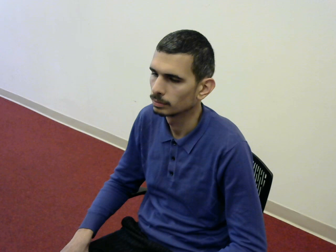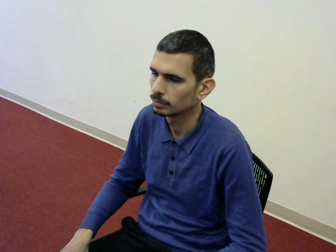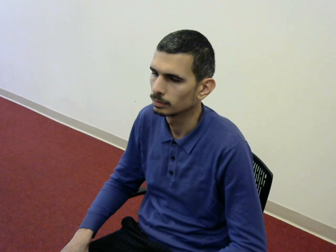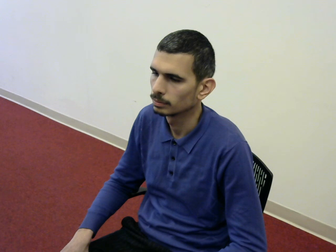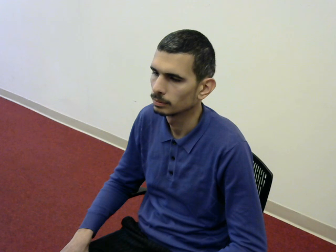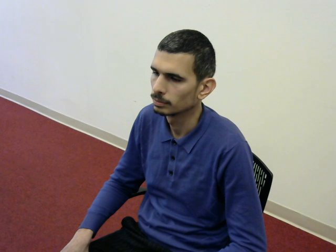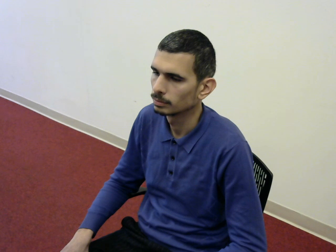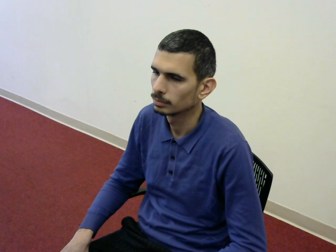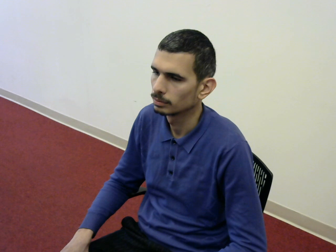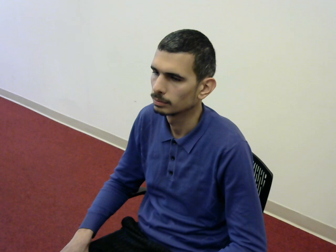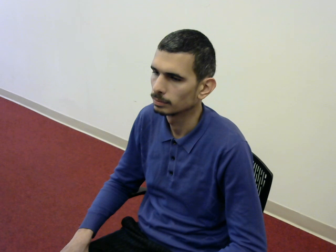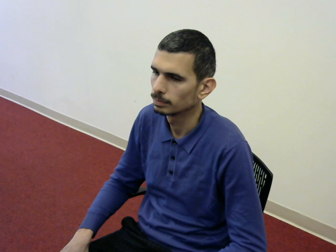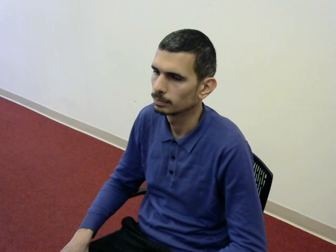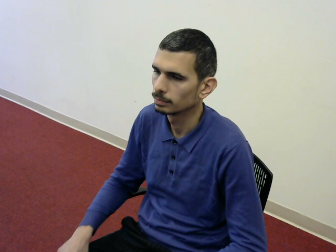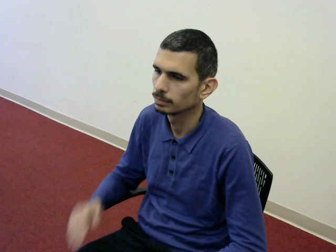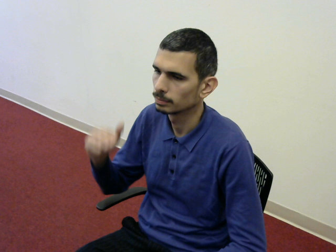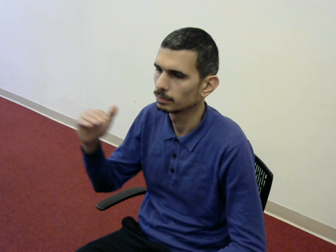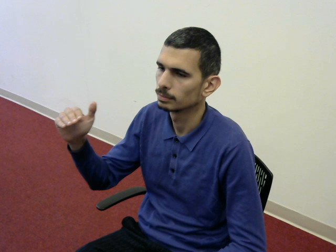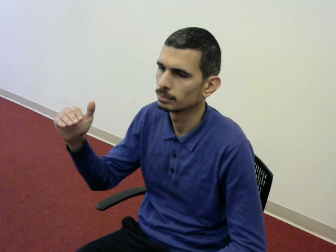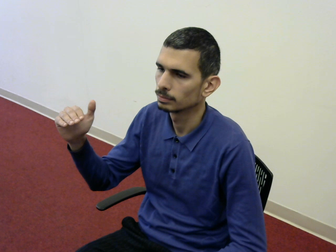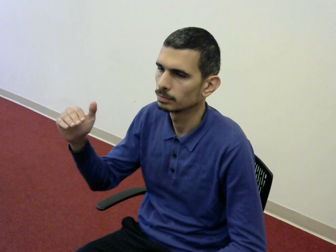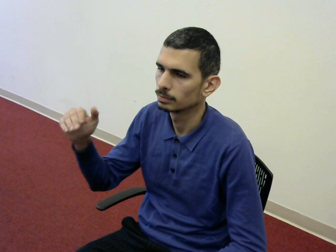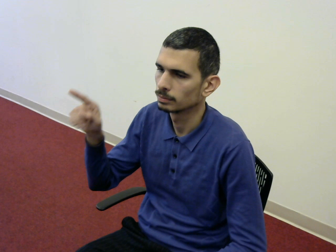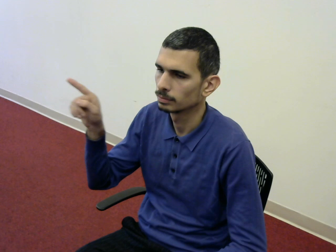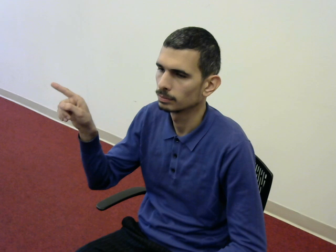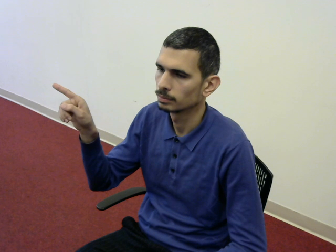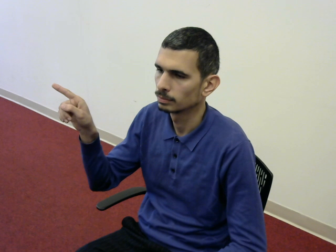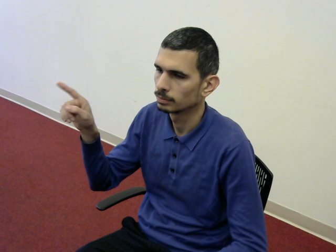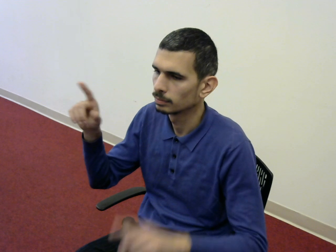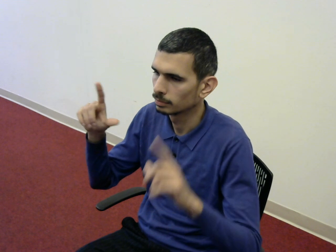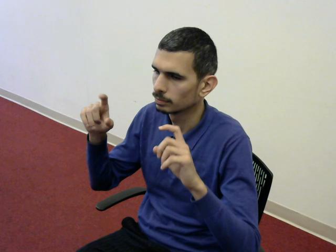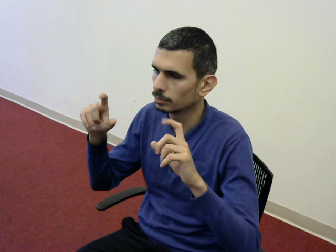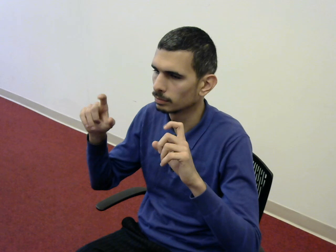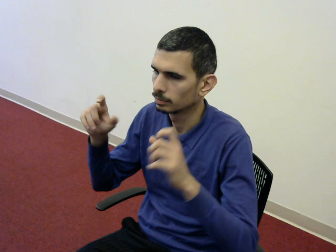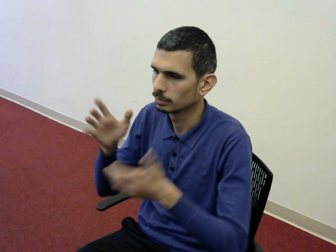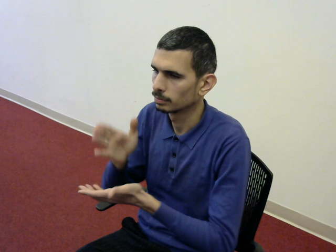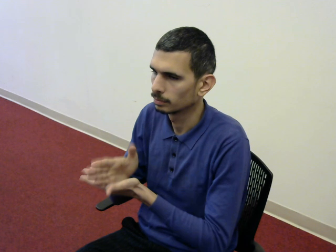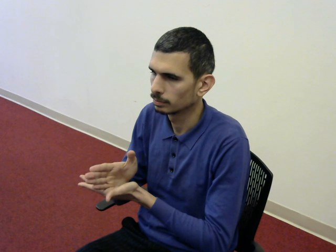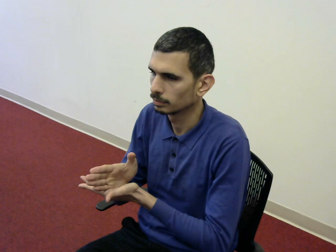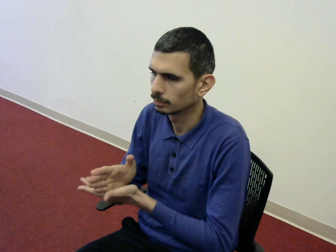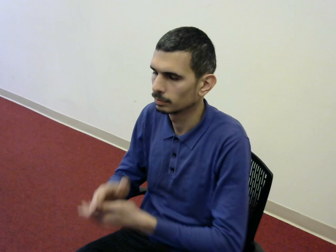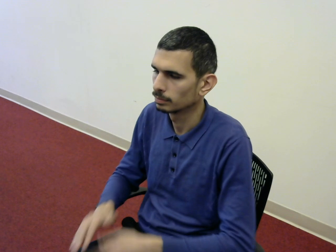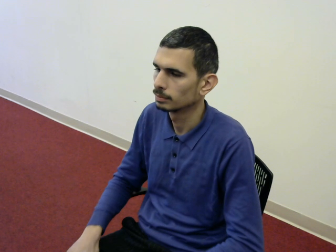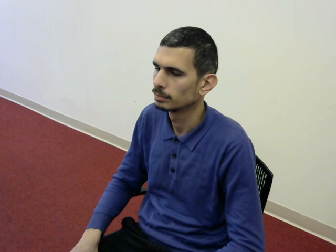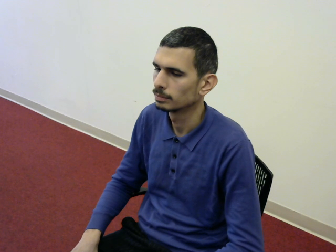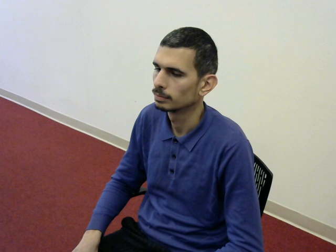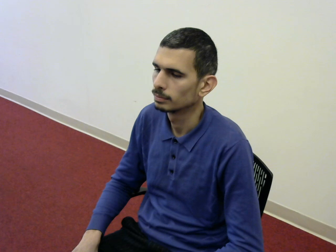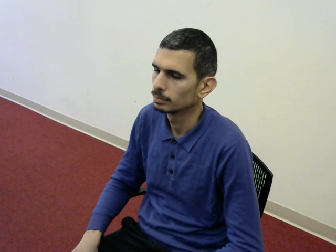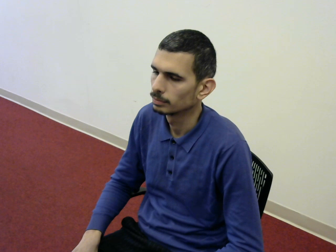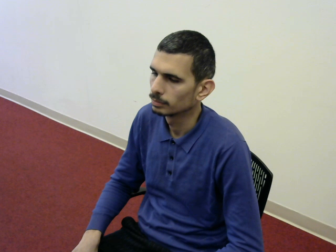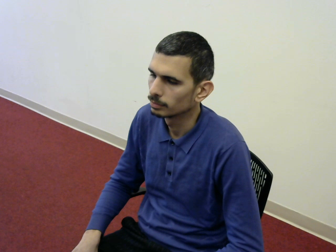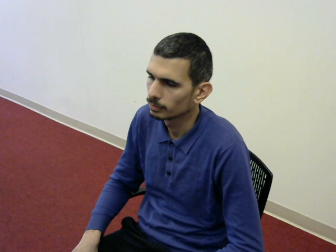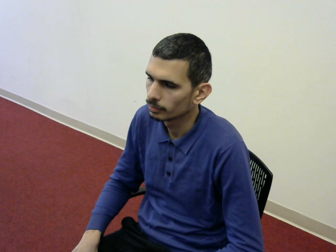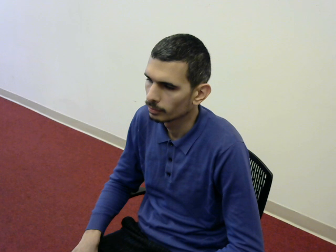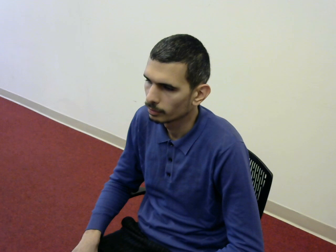Sizdə onun şəkli var?